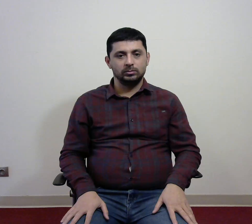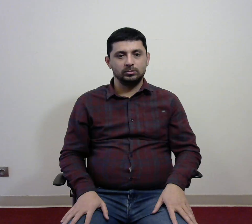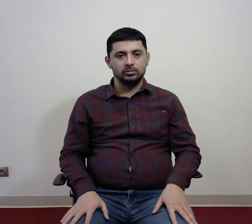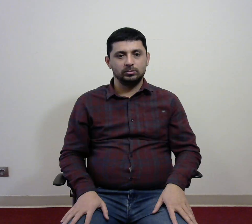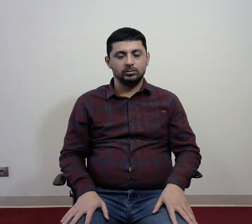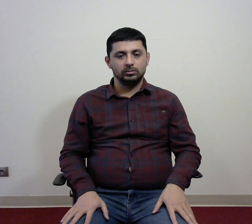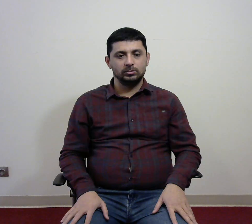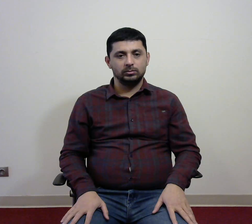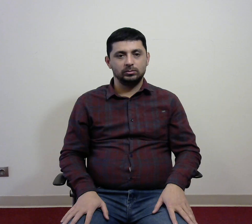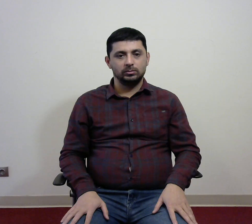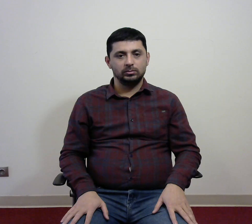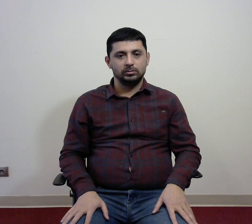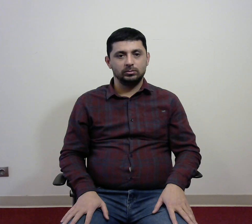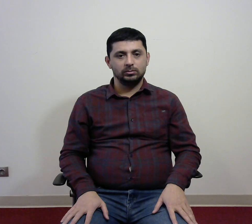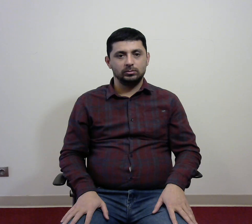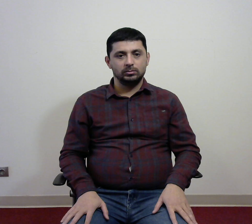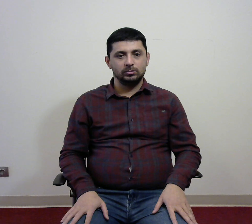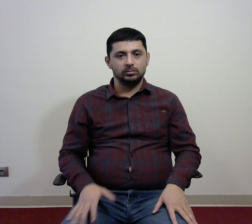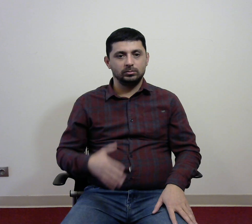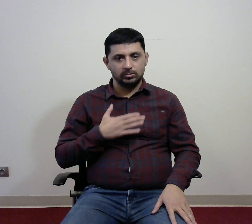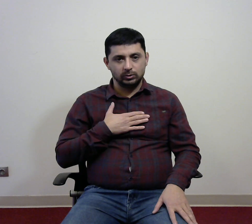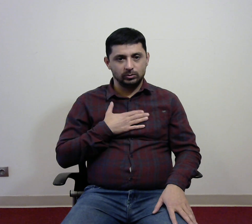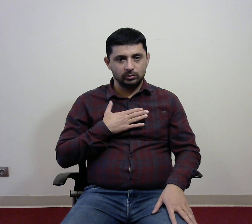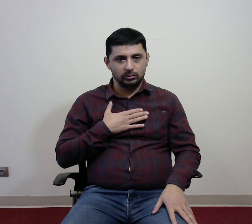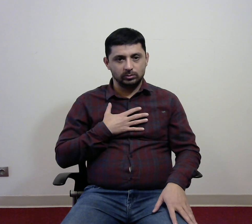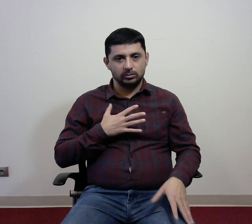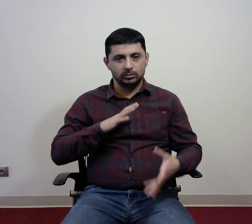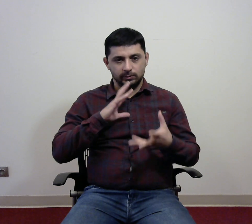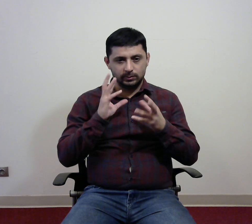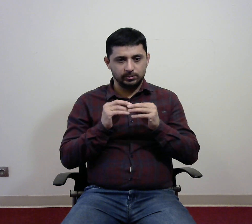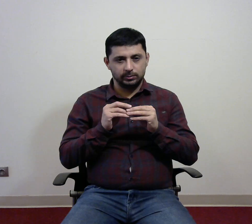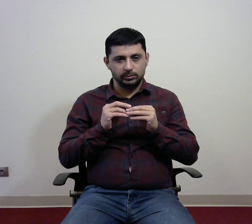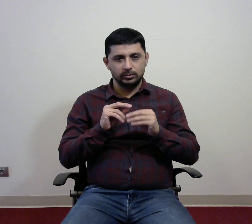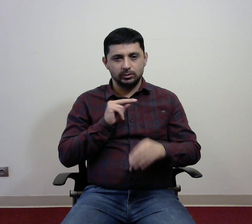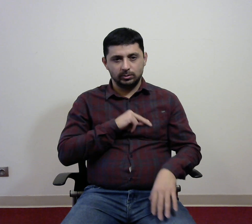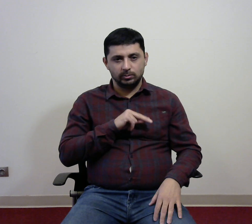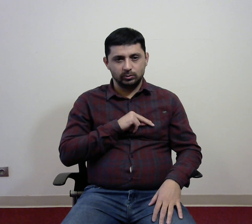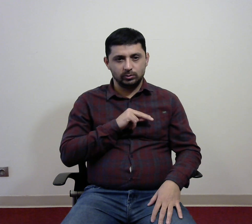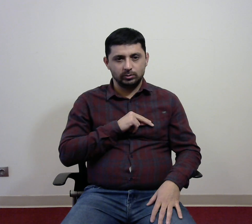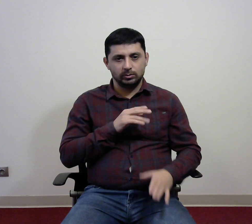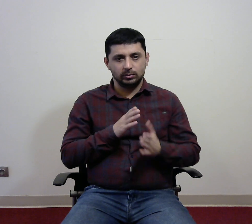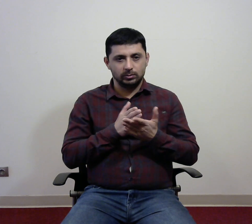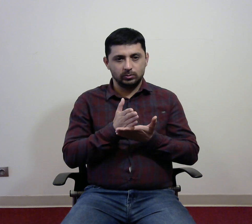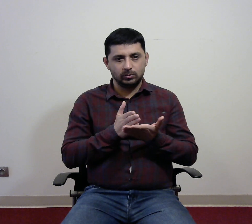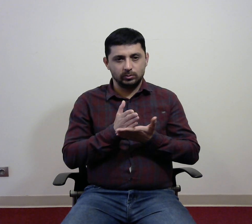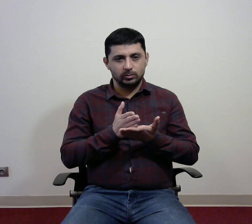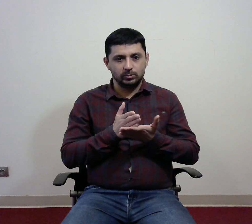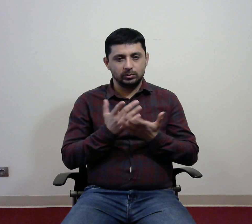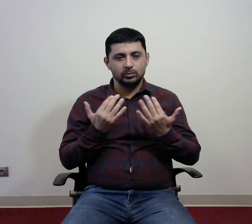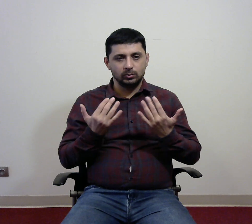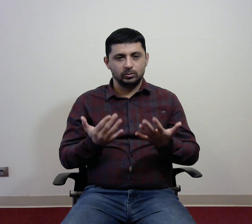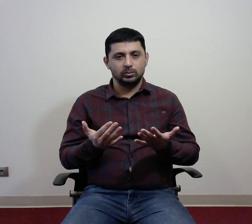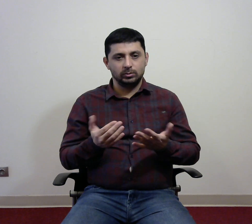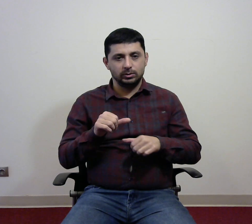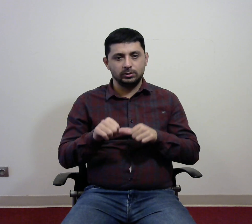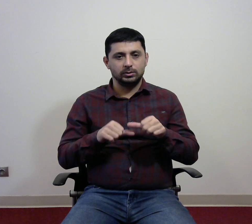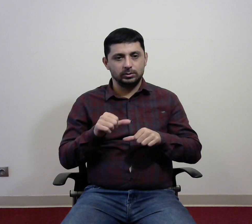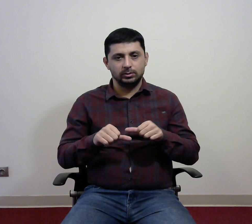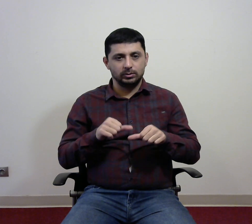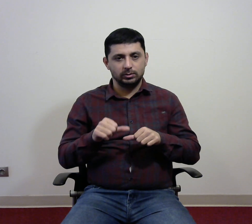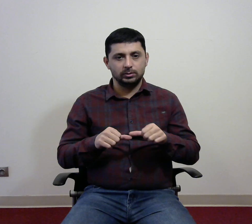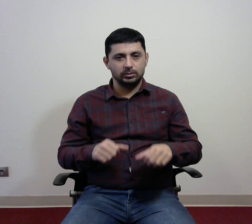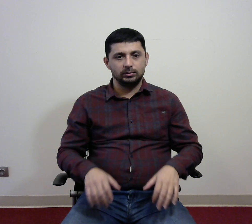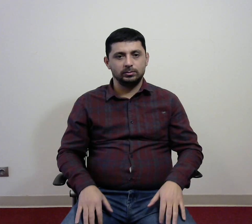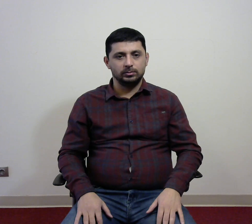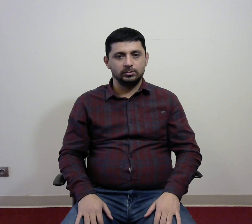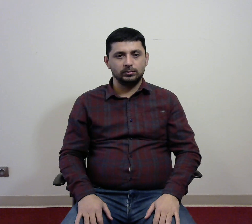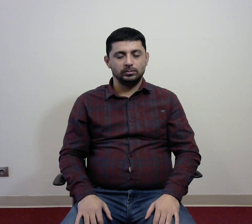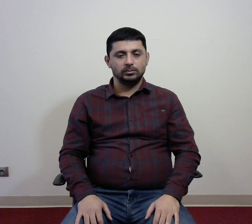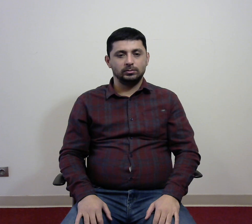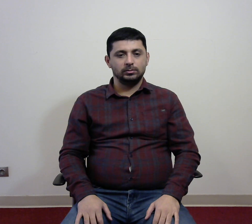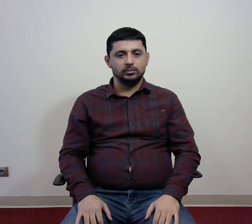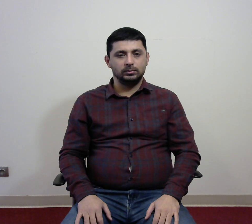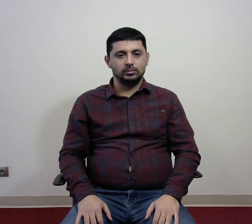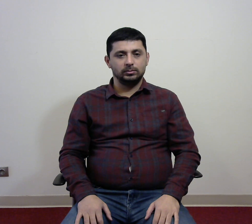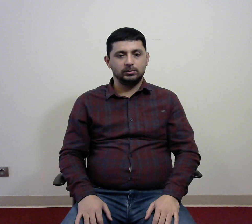Mənim ümumi iş stajım neçə ildir?